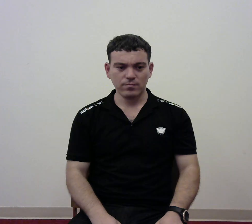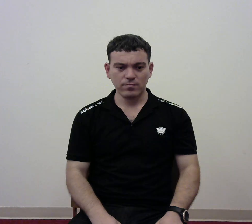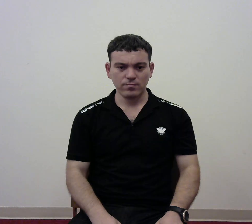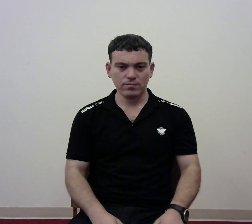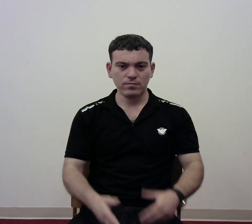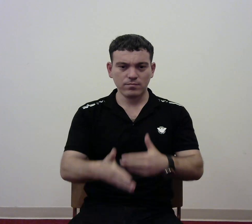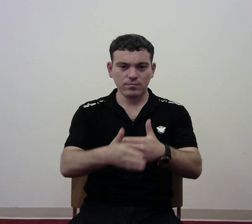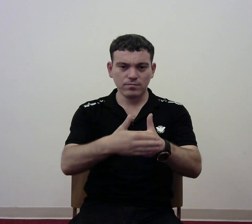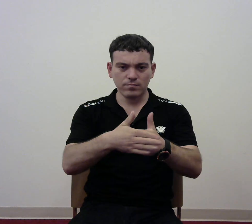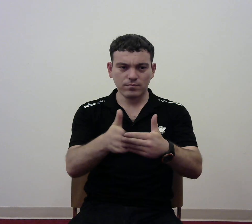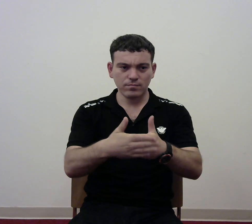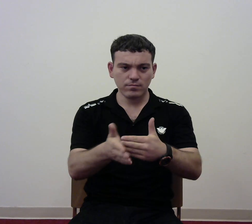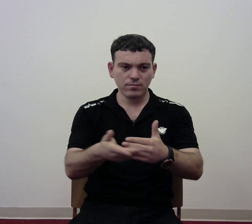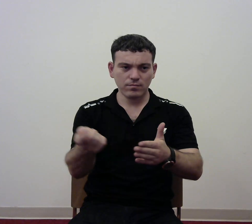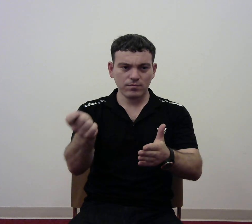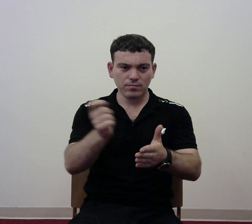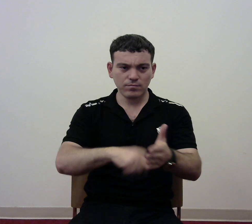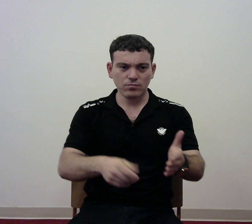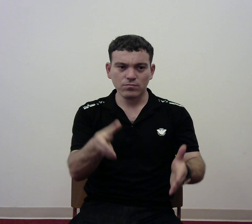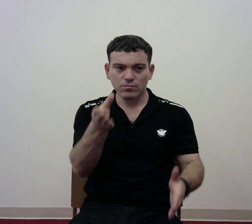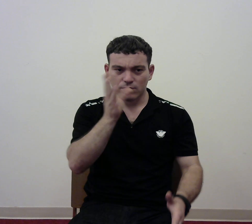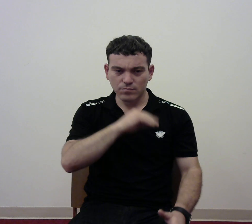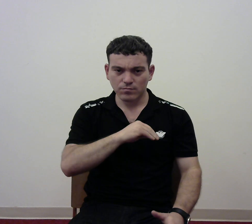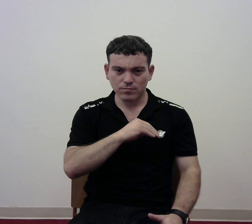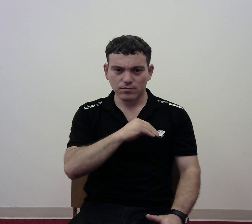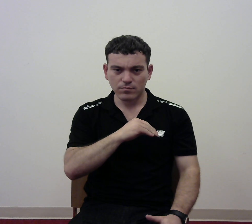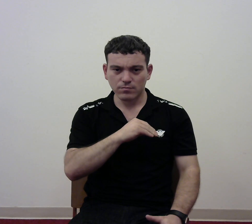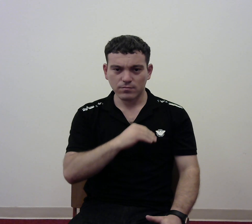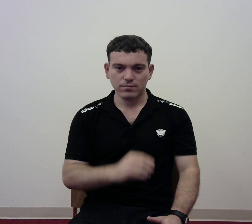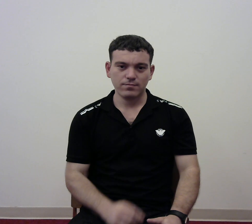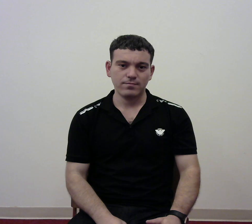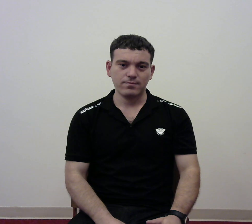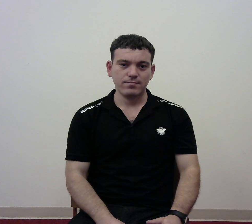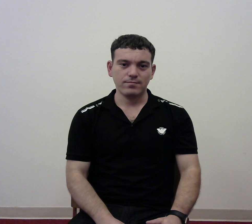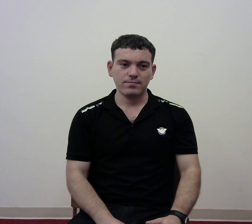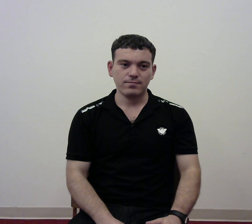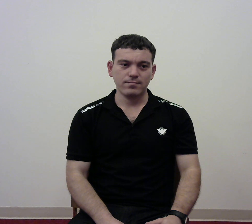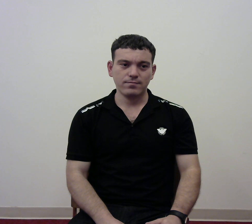Qapını bağlaya bilərsinizmi?